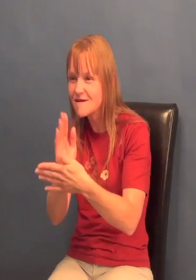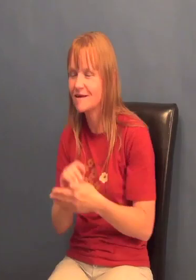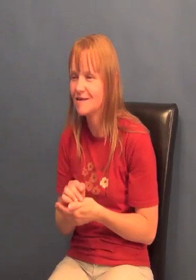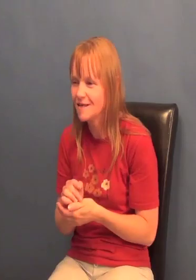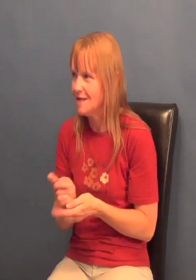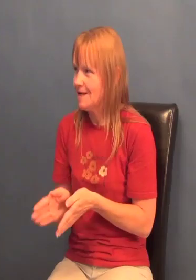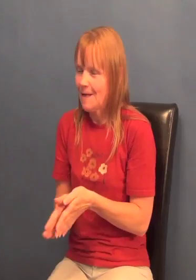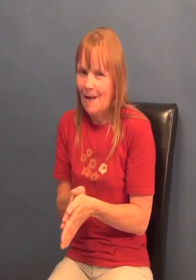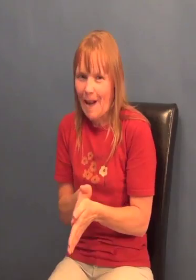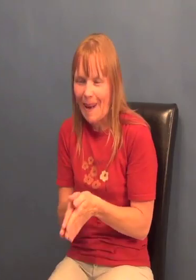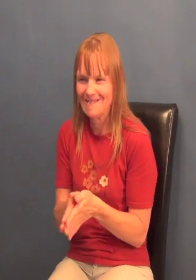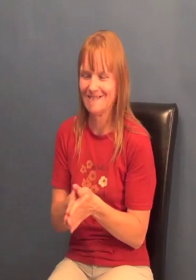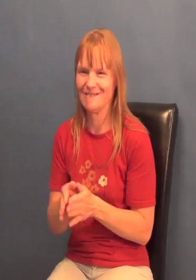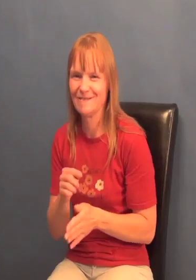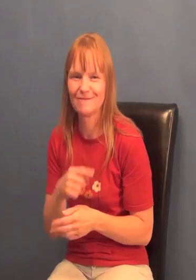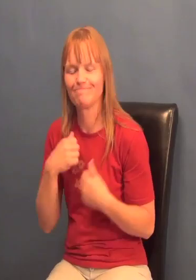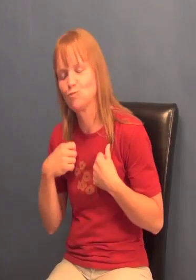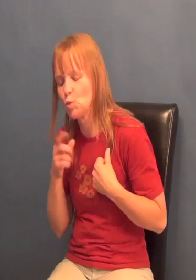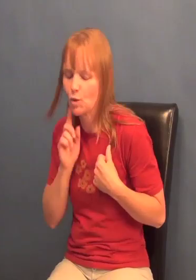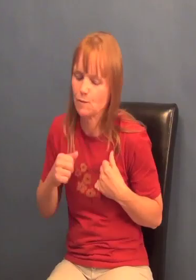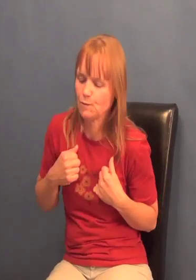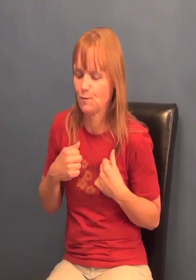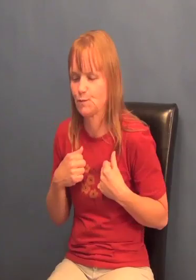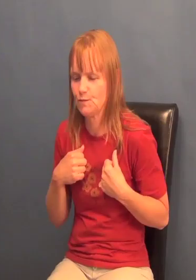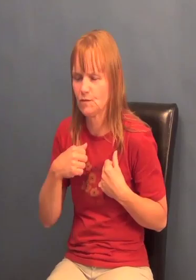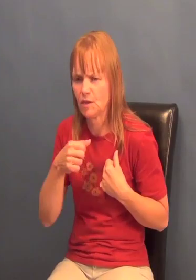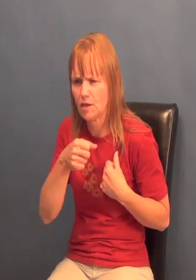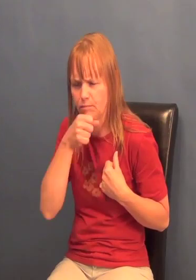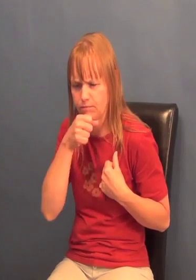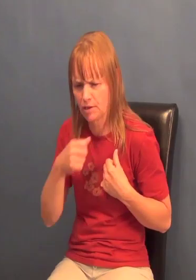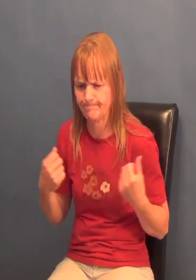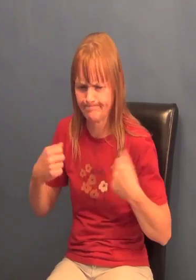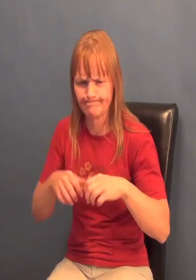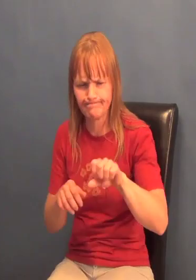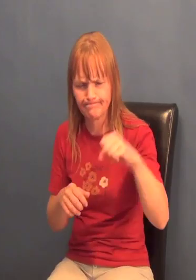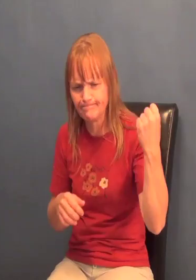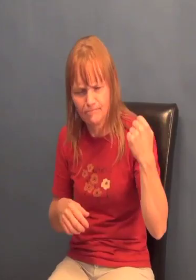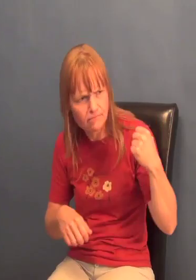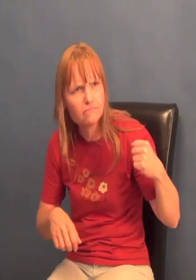Zadowolony mężczyzna idzie tam z plecakiem. Przed dom wychodzi babcia i widzi, co się stało.